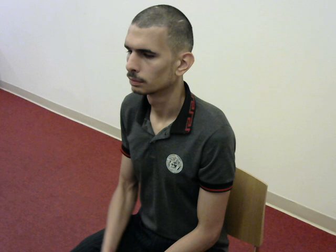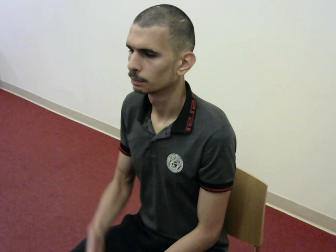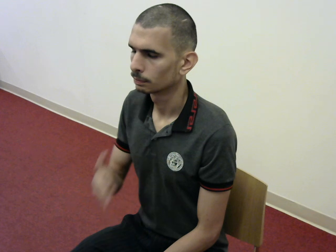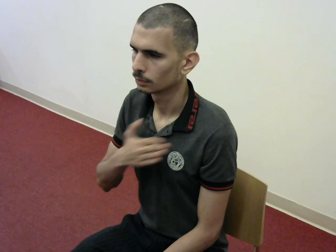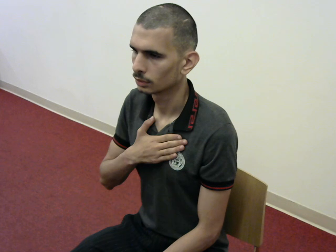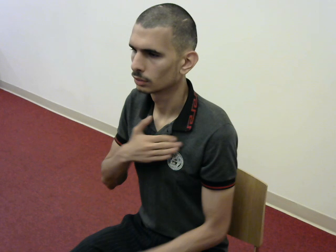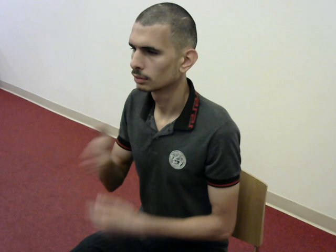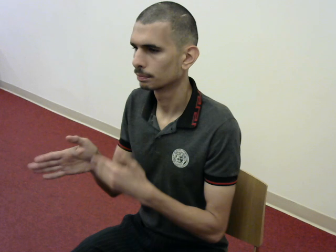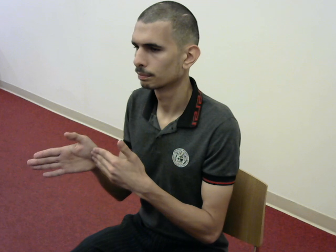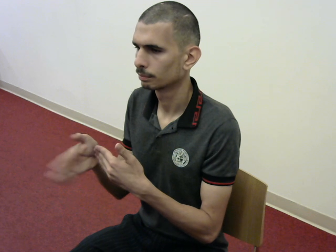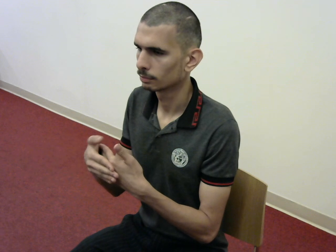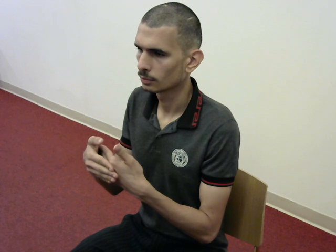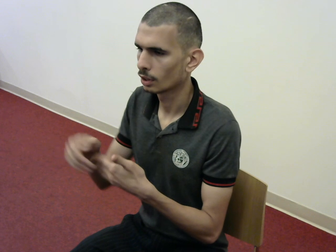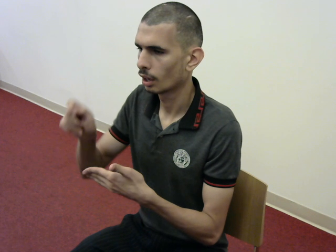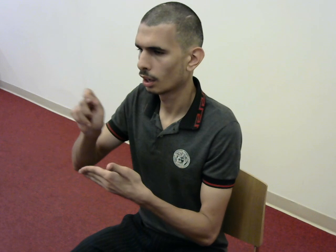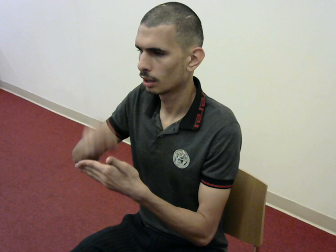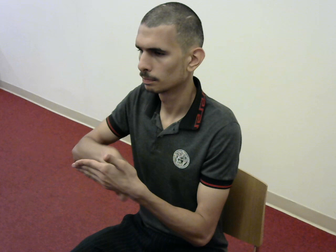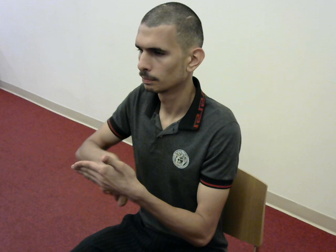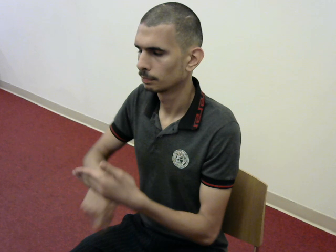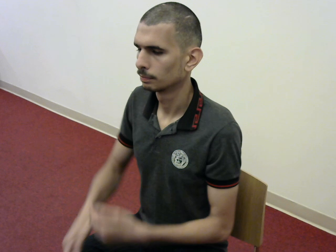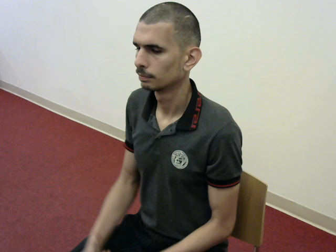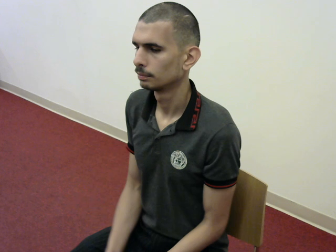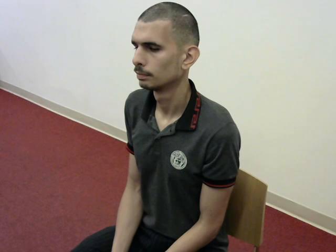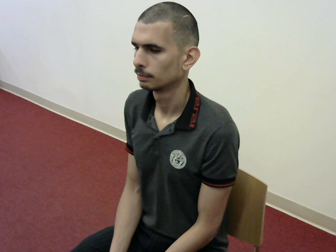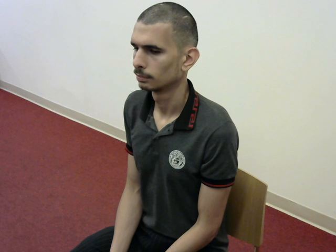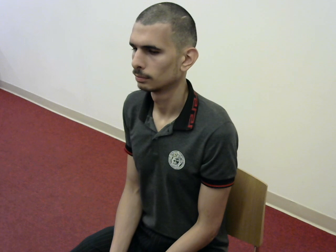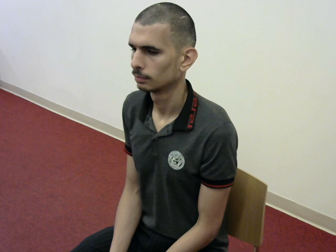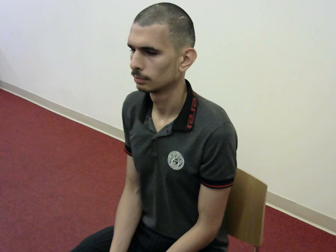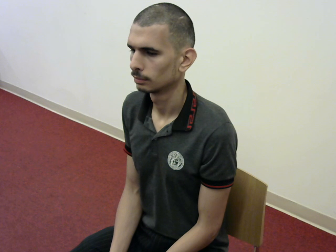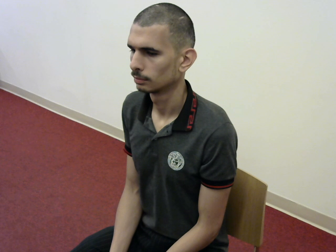Bizim qapımız bağlıdır